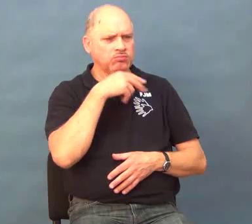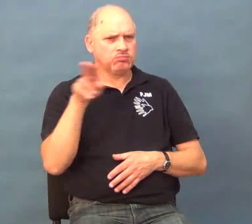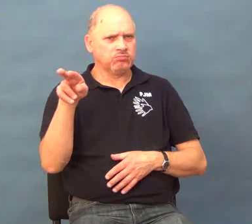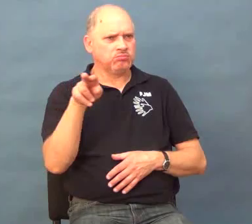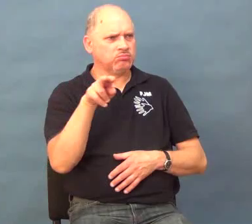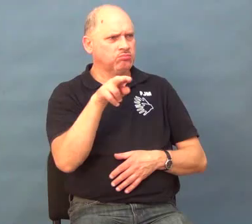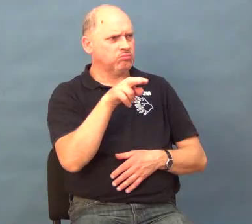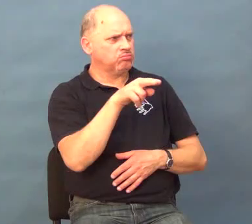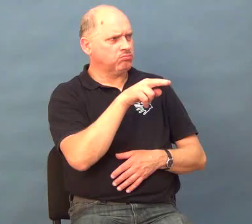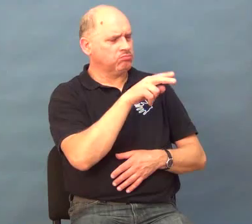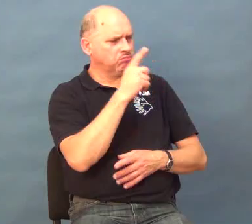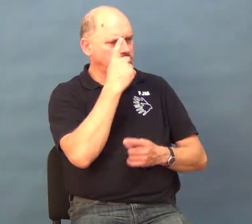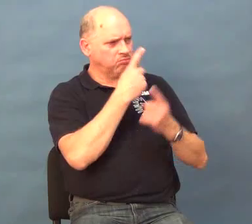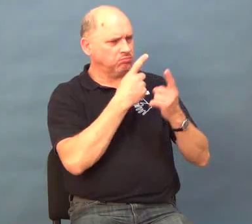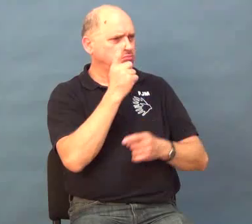Mężczyzna przygląda się im i myśli.